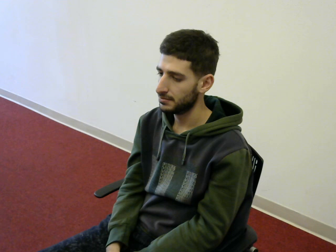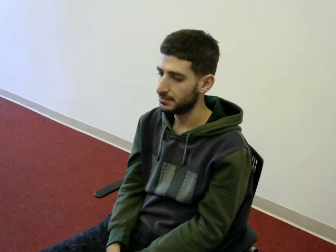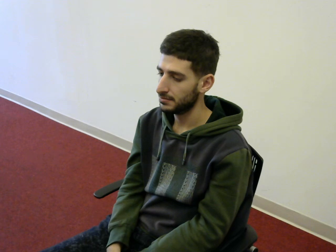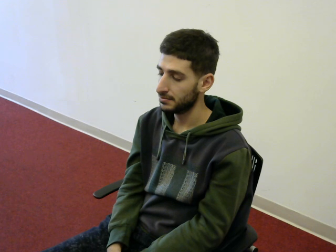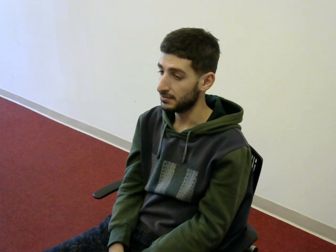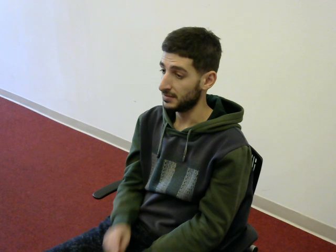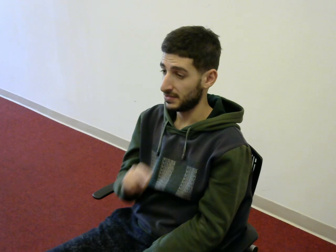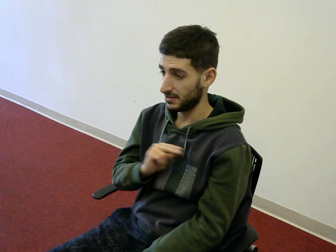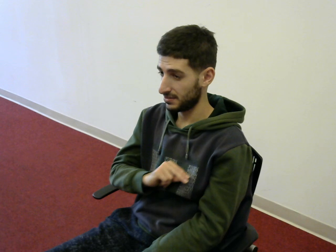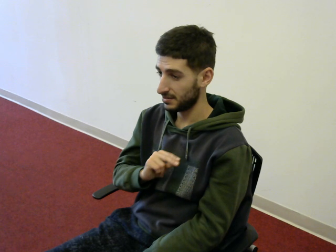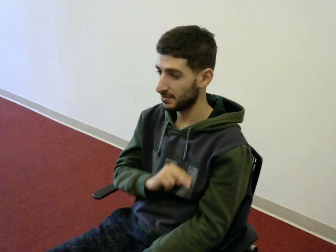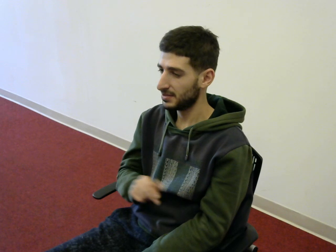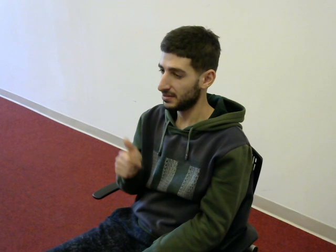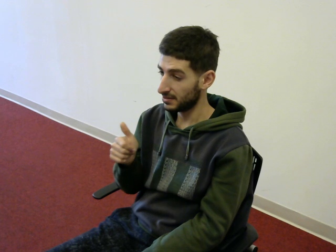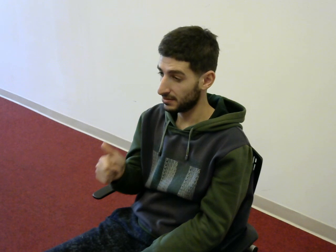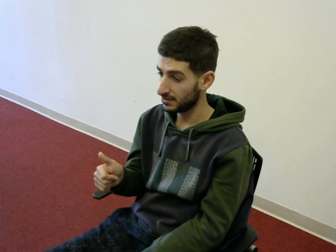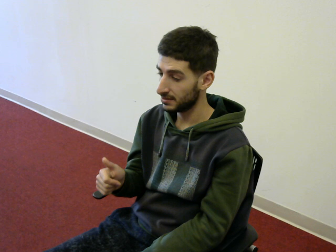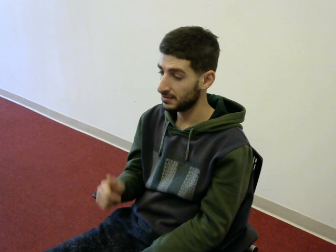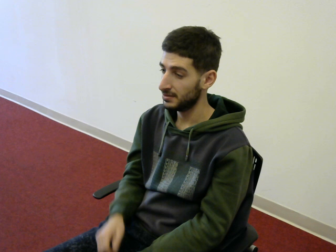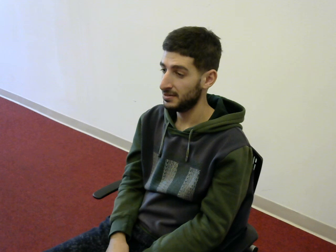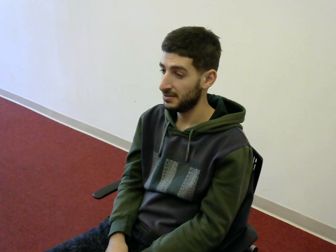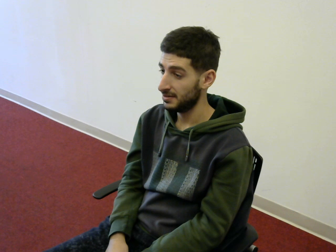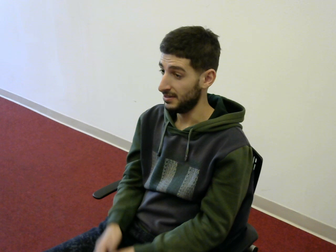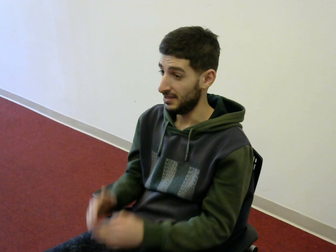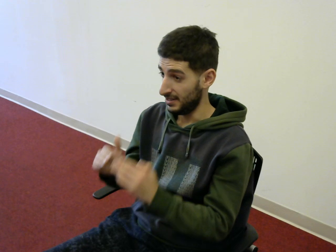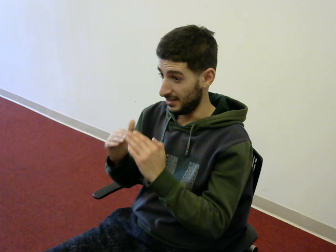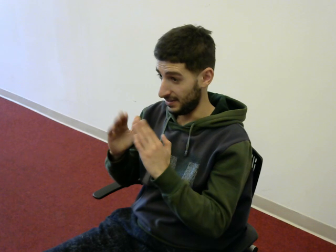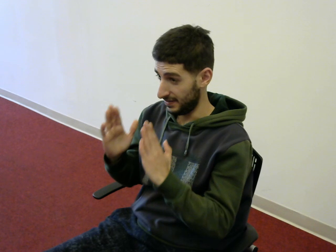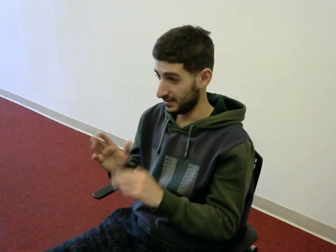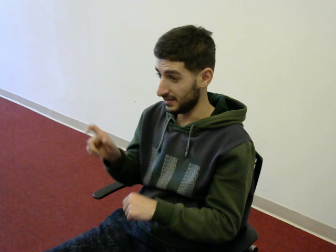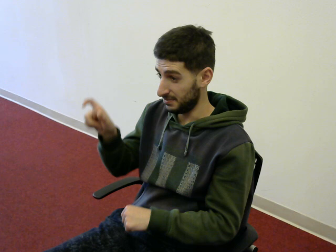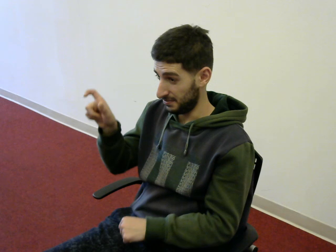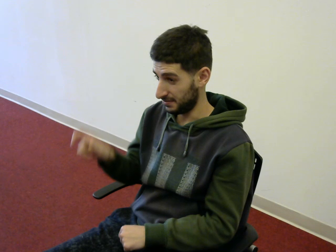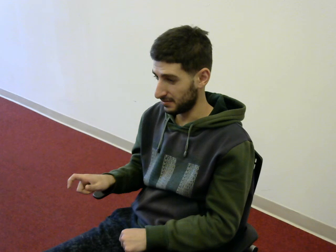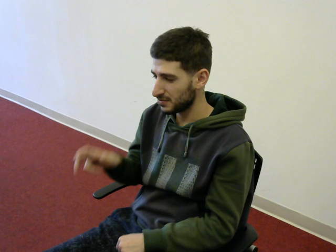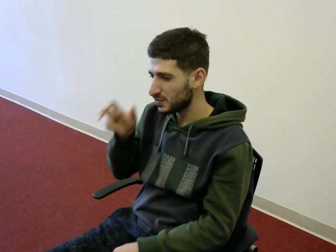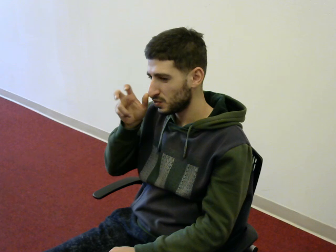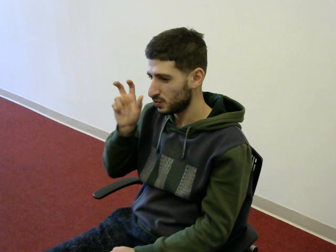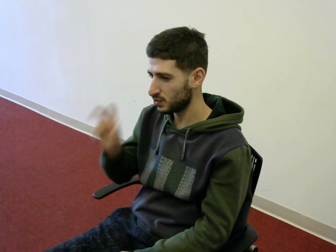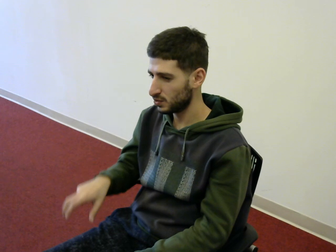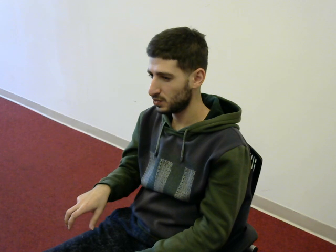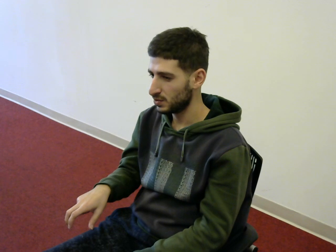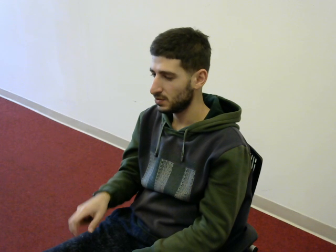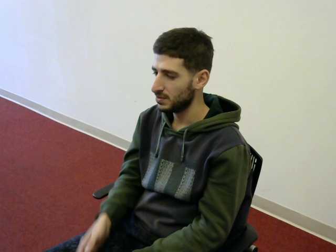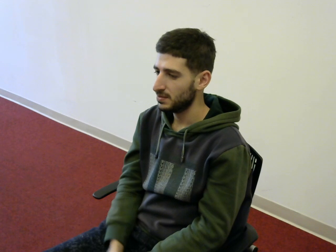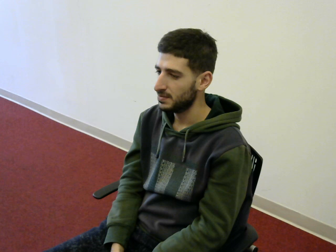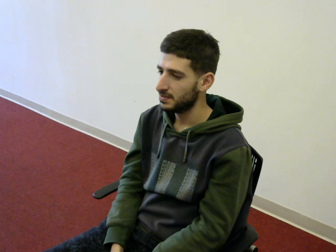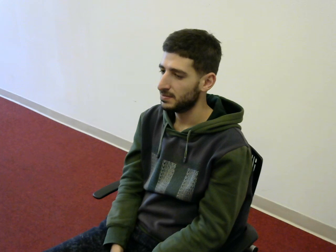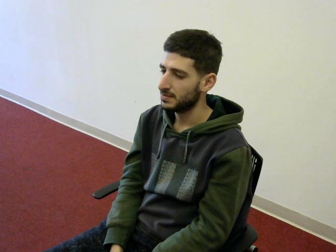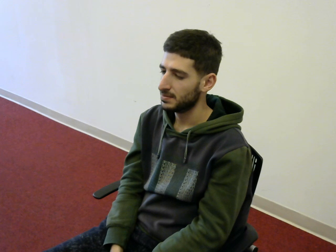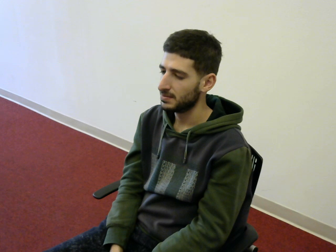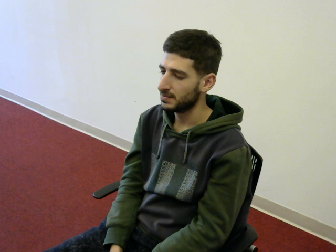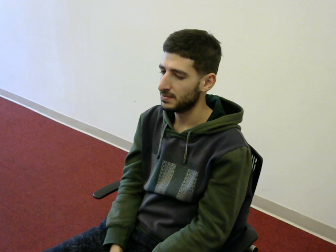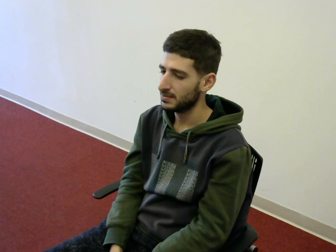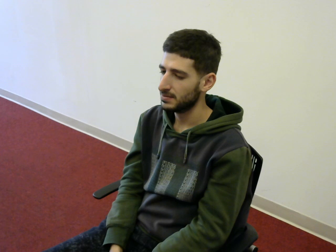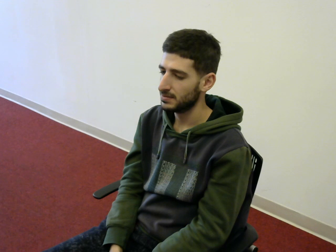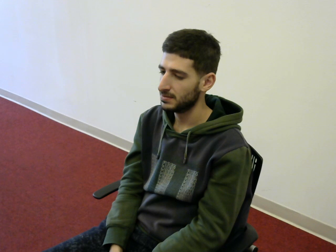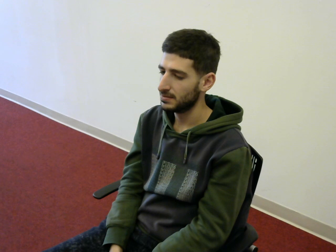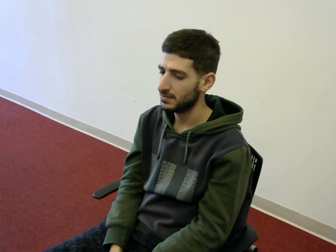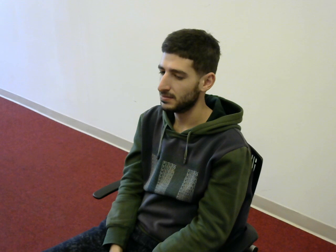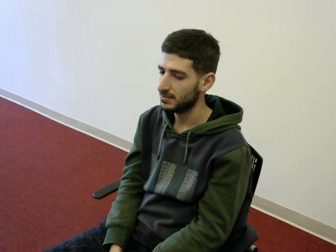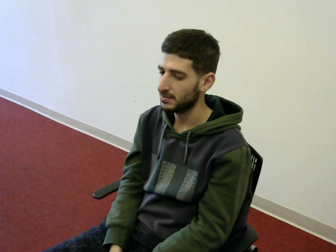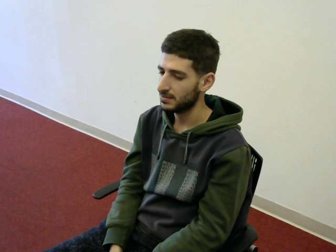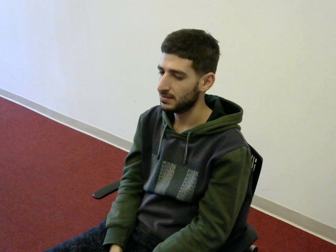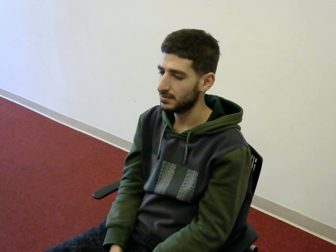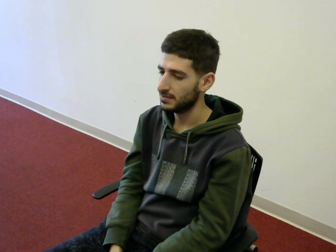İşləmək yaxşıdır, evdə adam darıxır